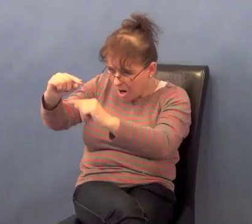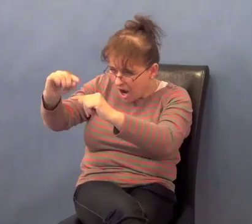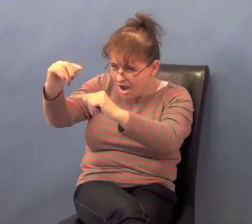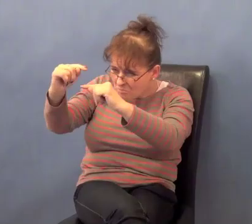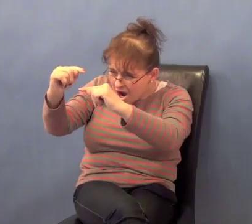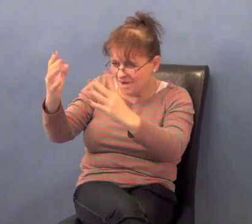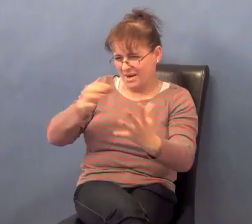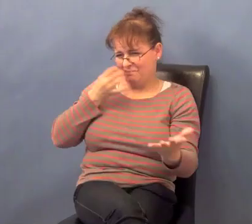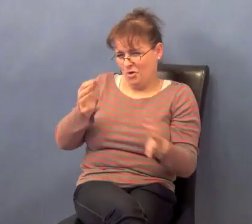Mało wody, tyle.